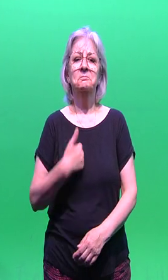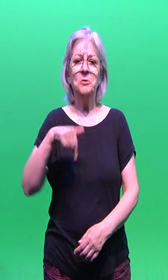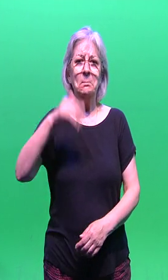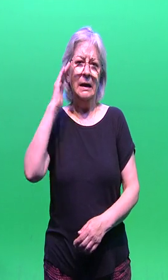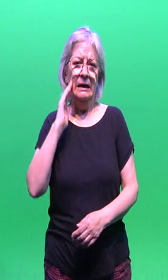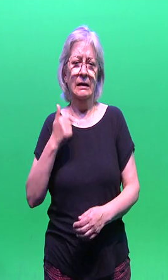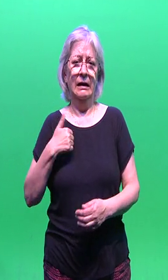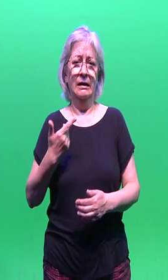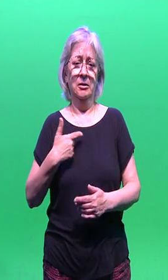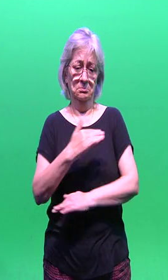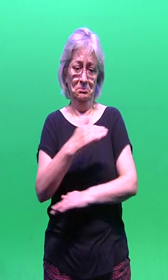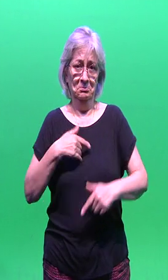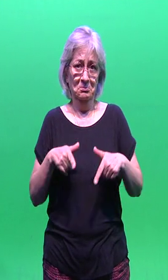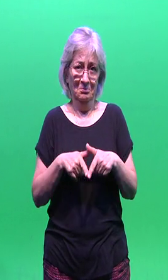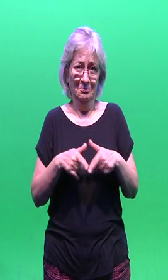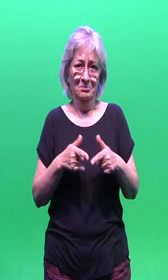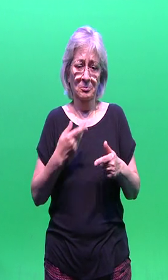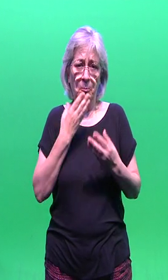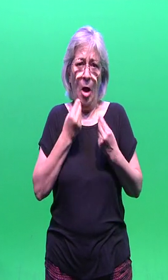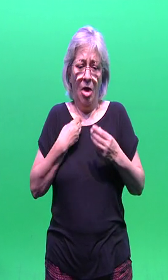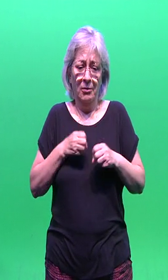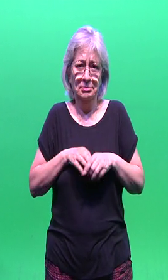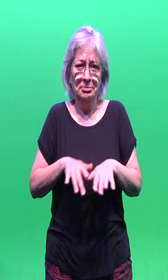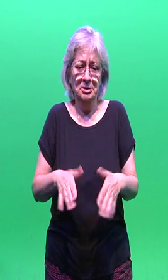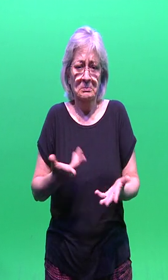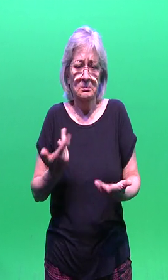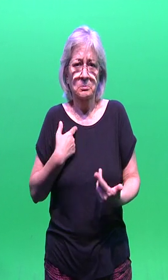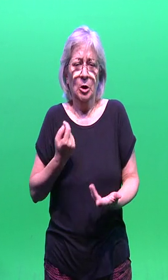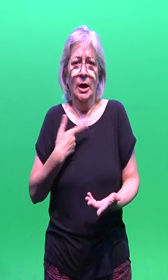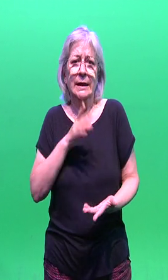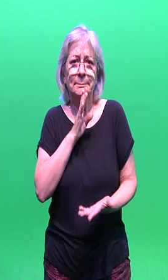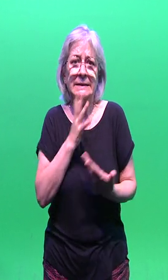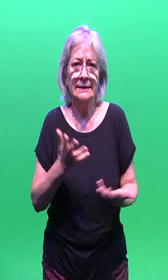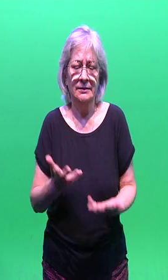Aquest matí tenia la vagina molt mullada, se m'ha escapat un líquid, què em passa?